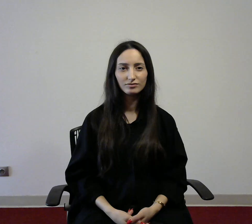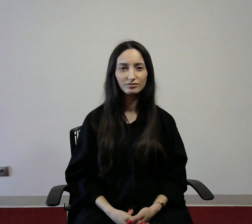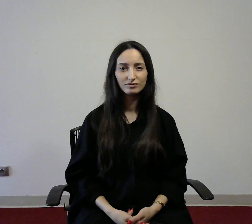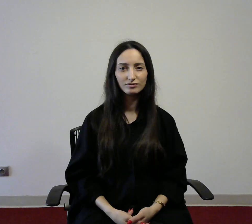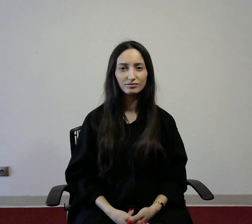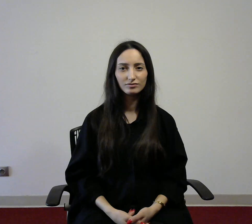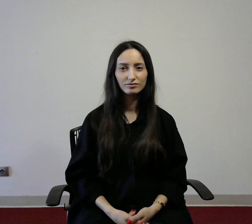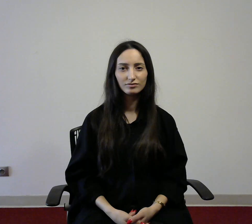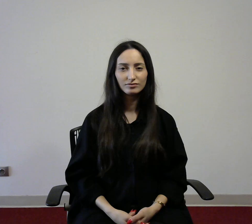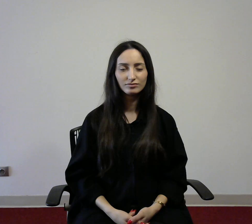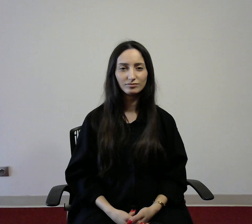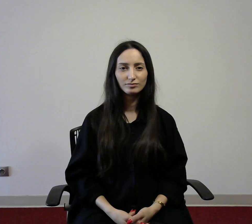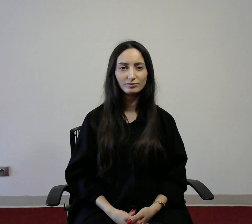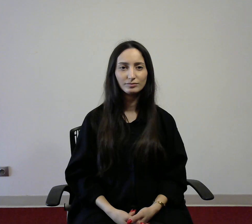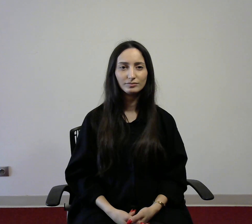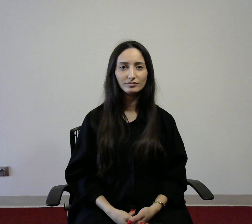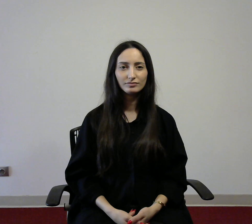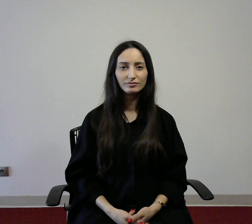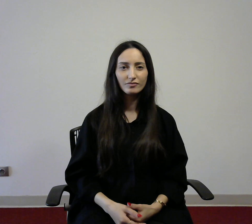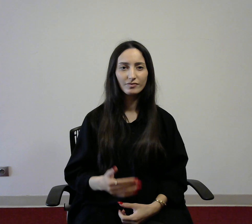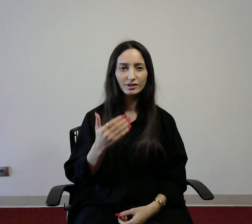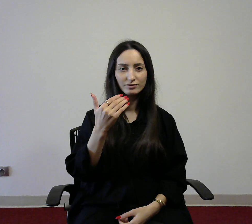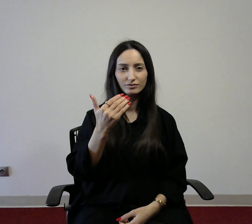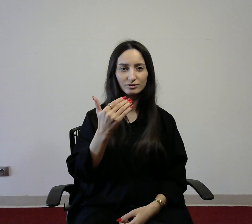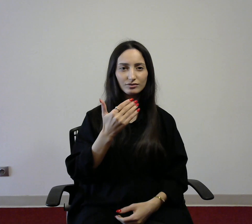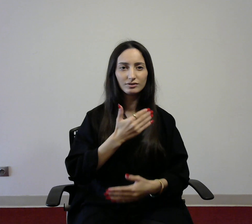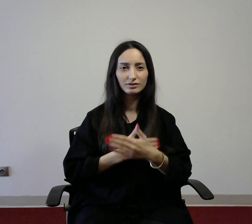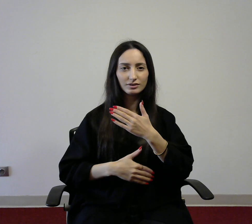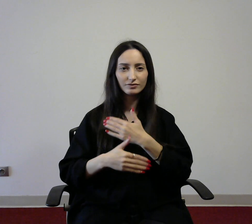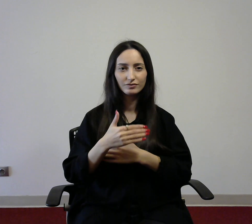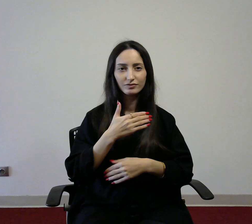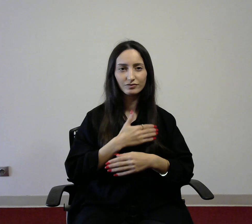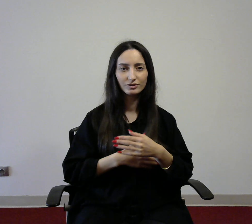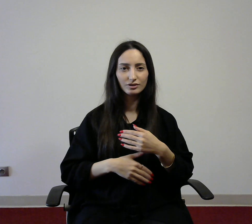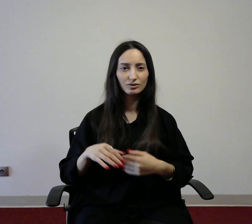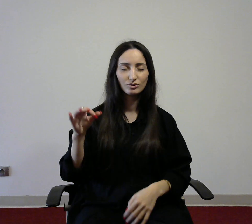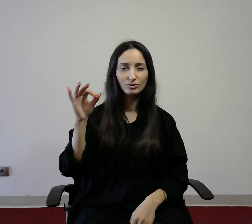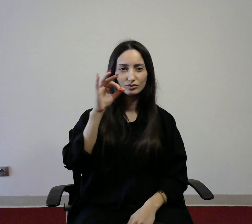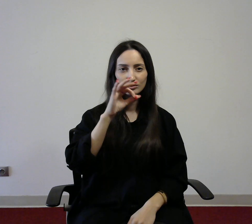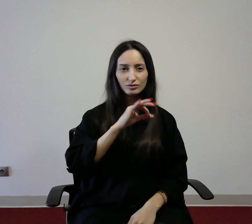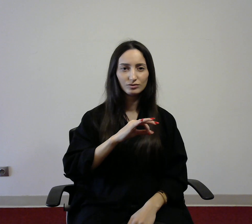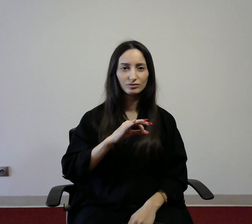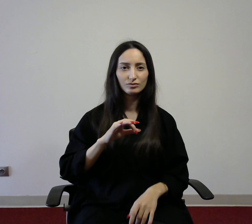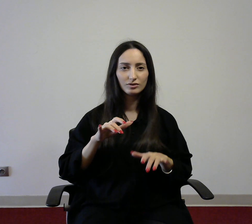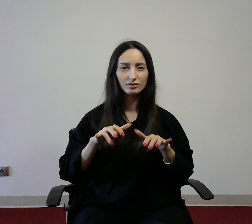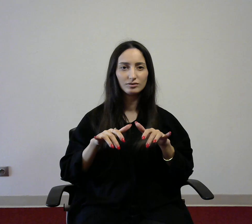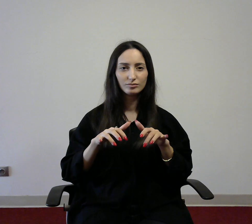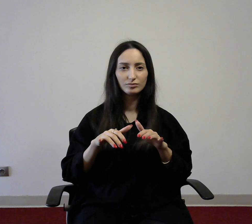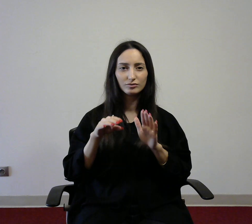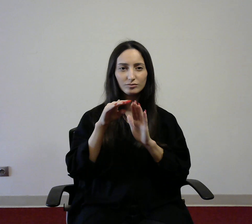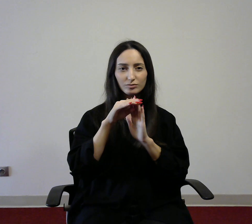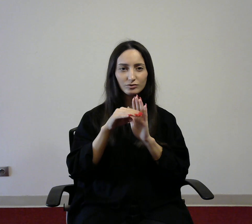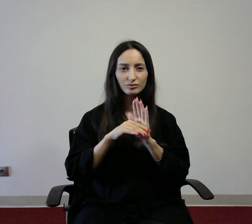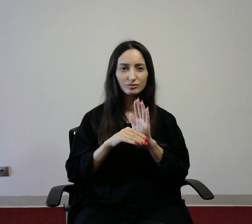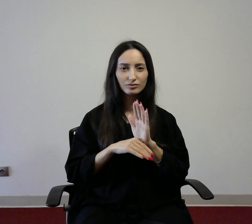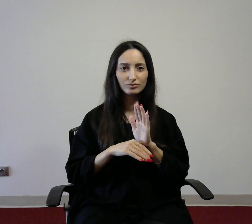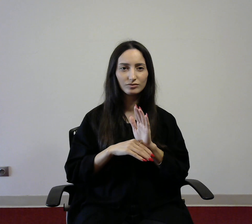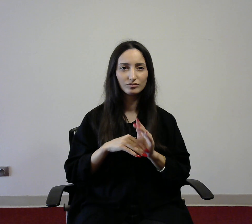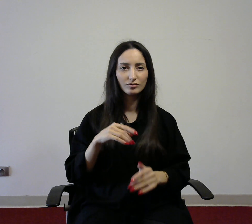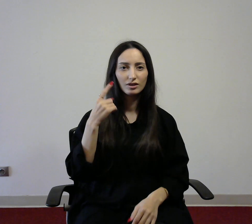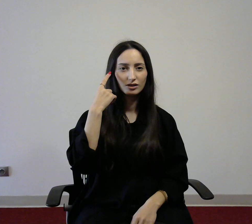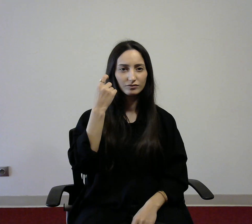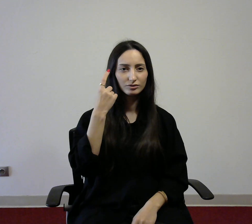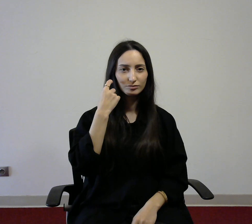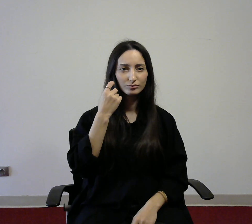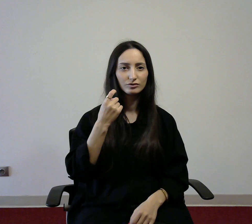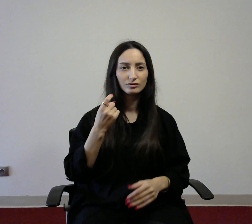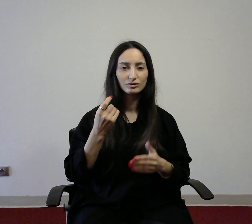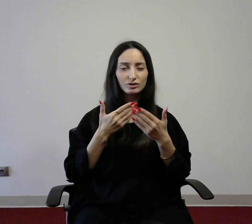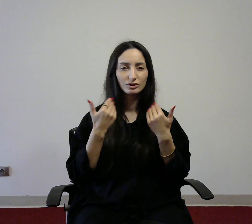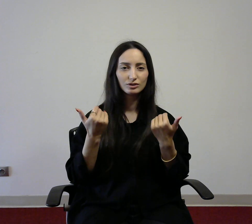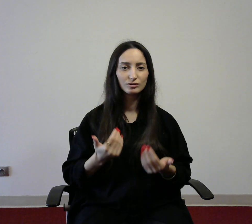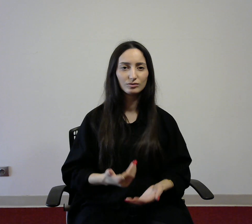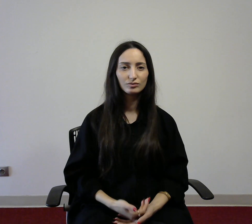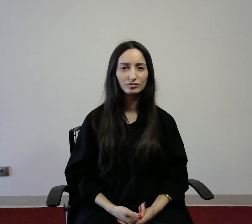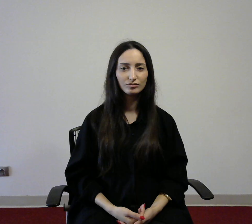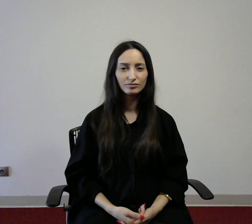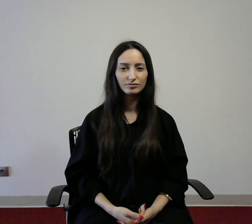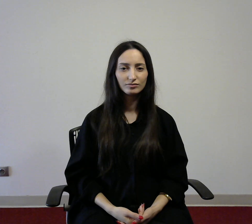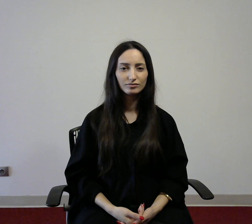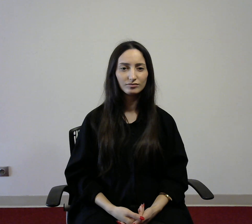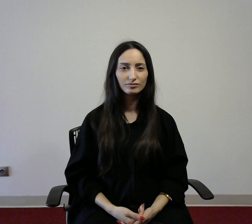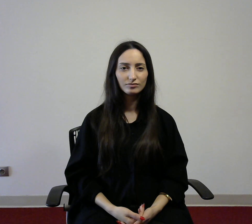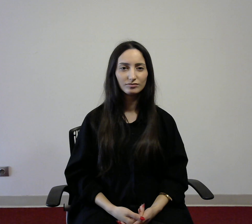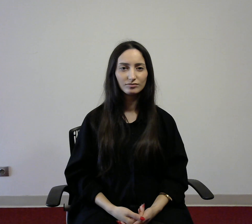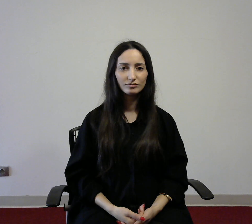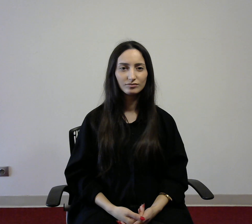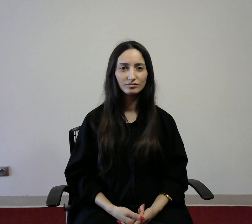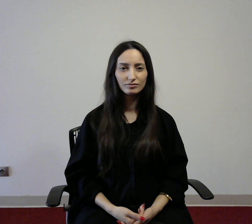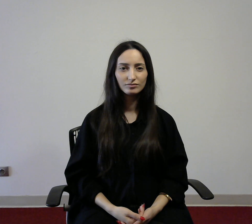Sizin əlilliyiniz haqqınızda sistemdə məlumat yoxdur